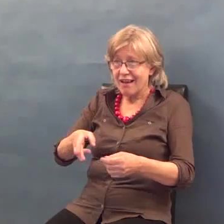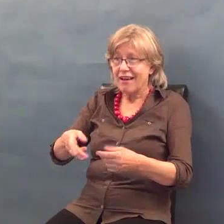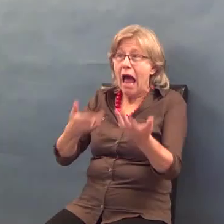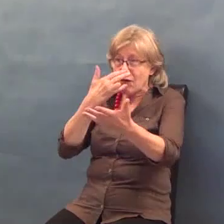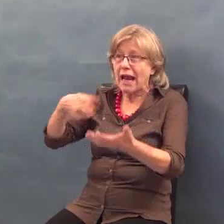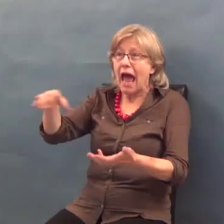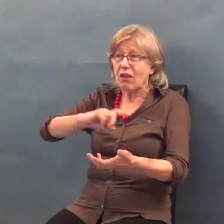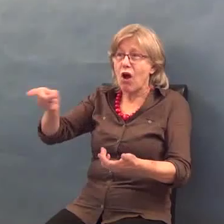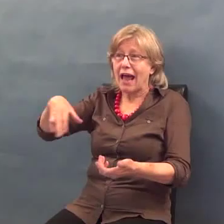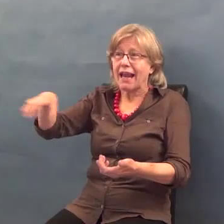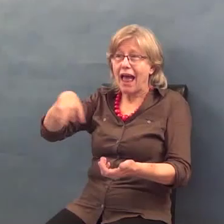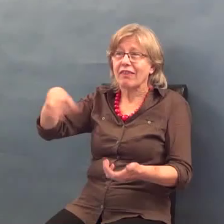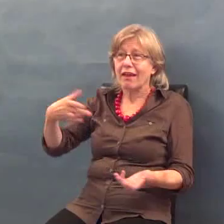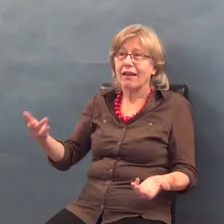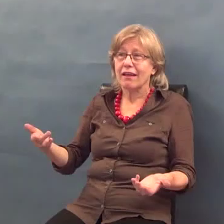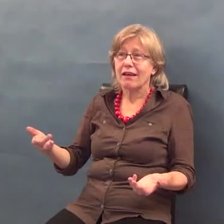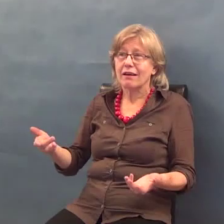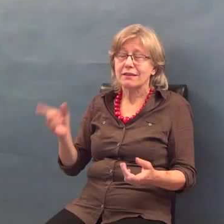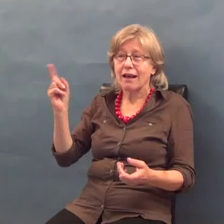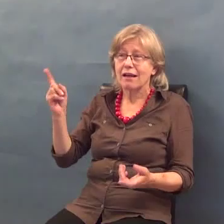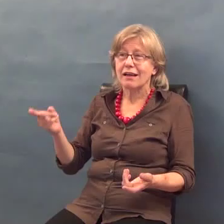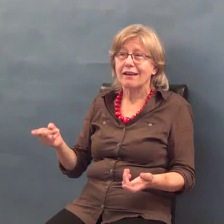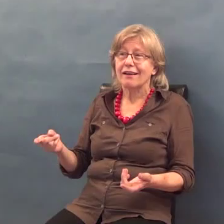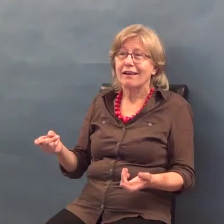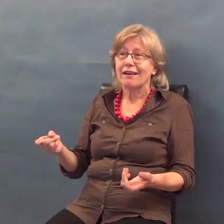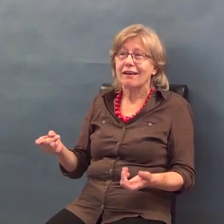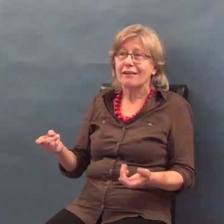Widzę, że nie wolno kraść, jest zakaz.